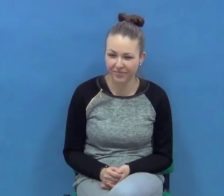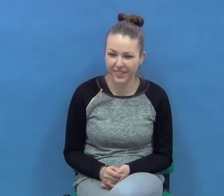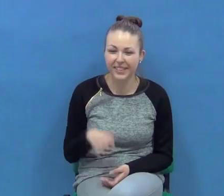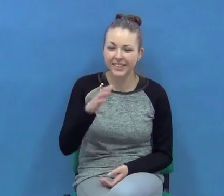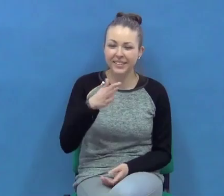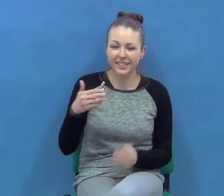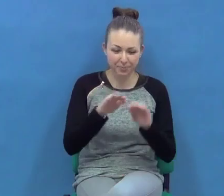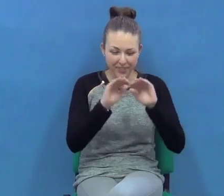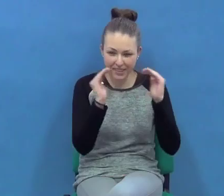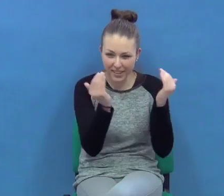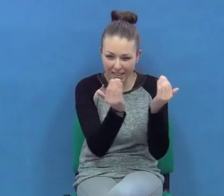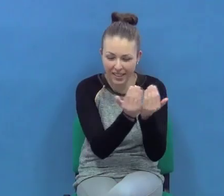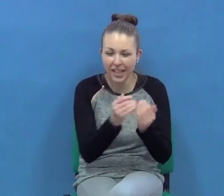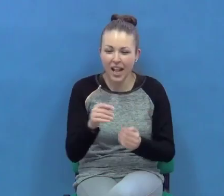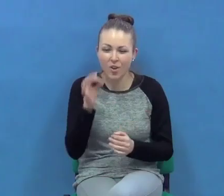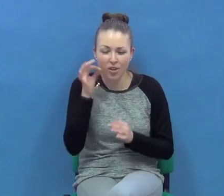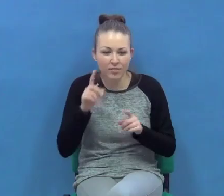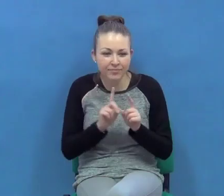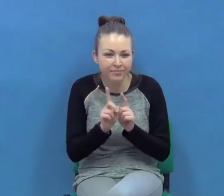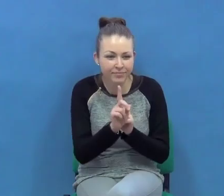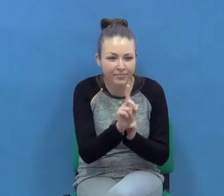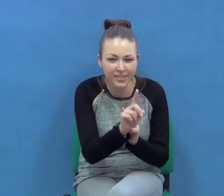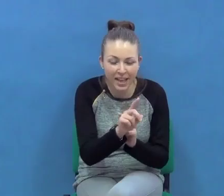Kot podchodzi do ryby pływającej w kulistym akwarium.